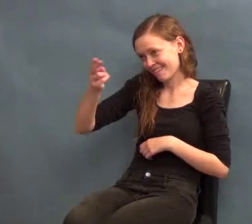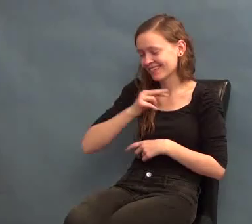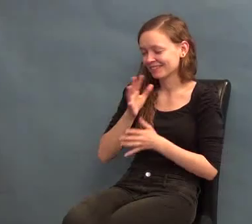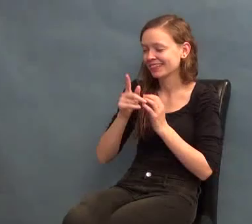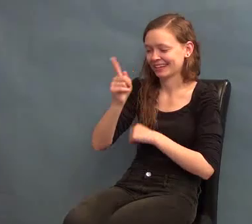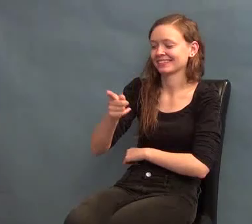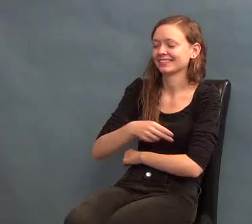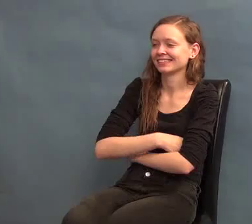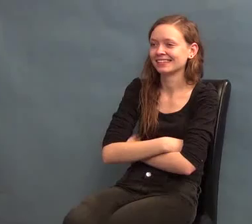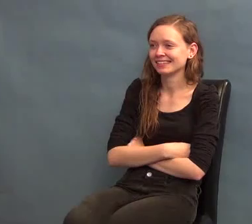Teraz ty zamigasz, a ja po tobie.